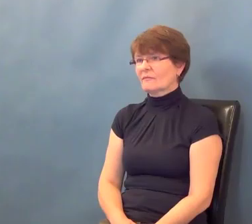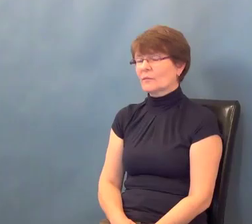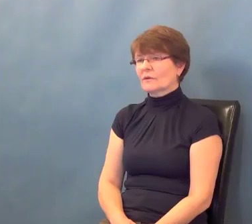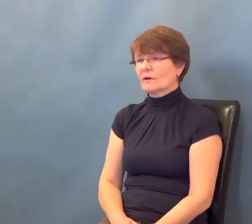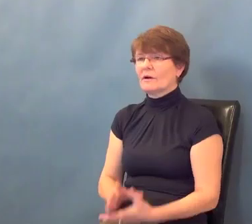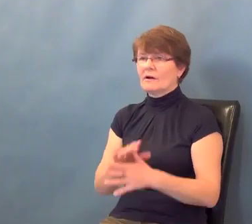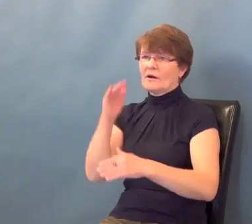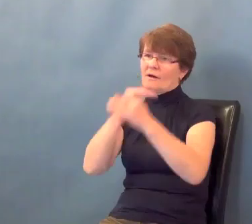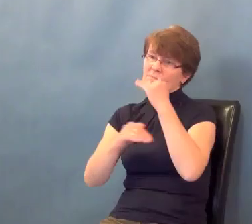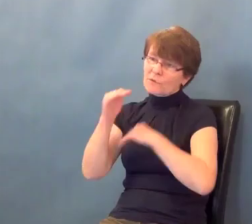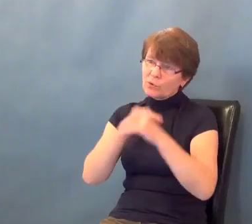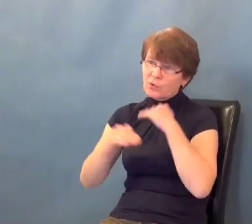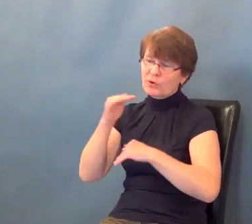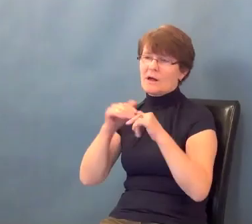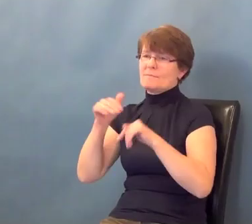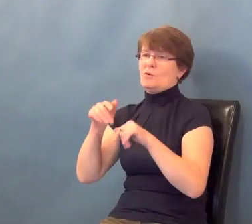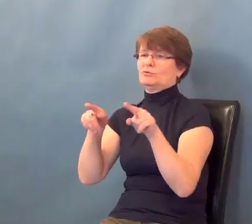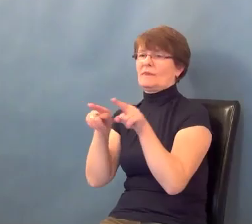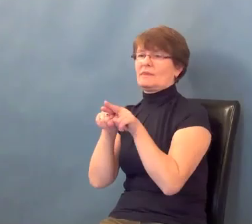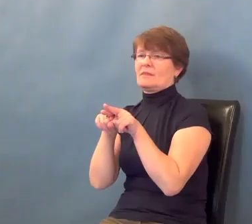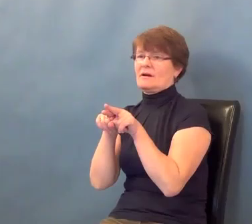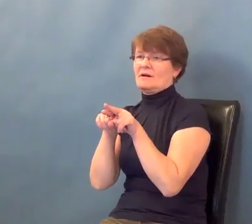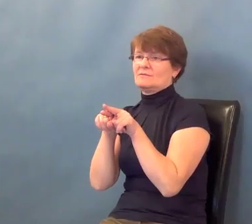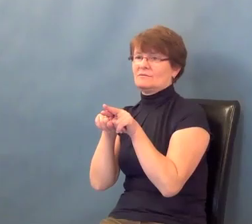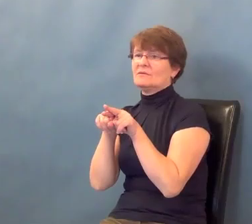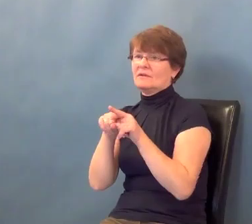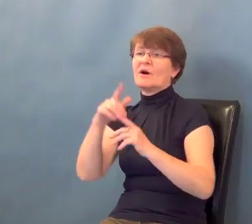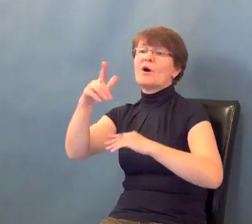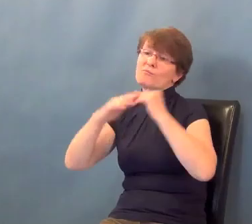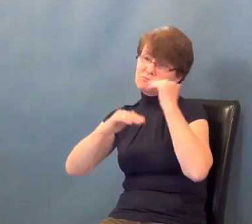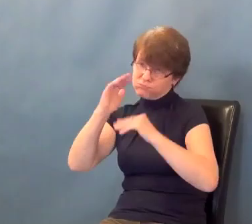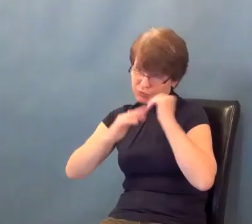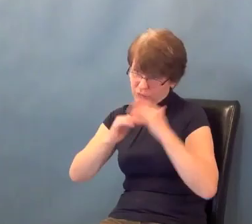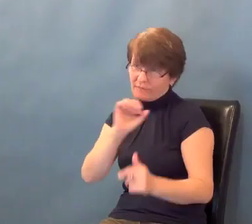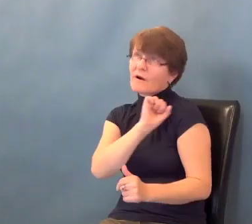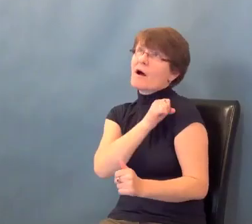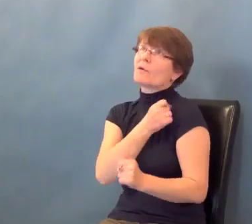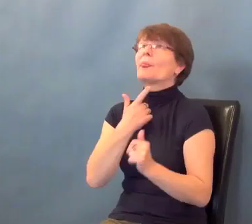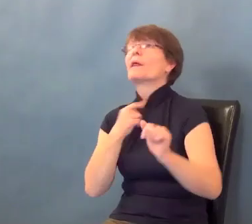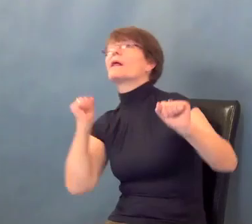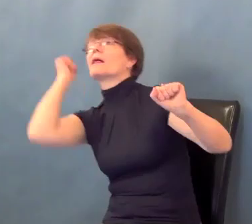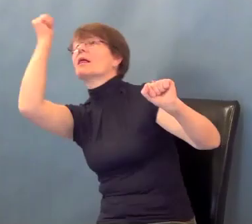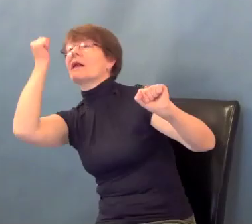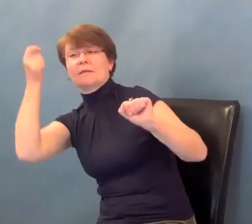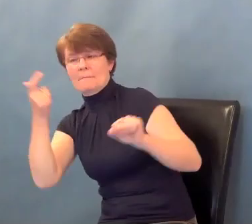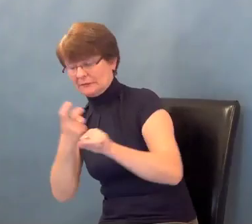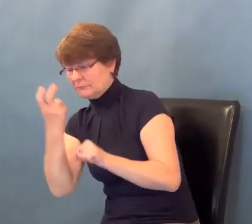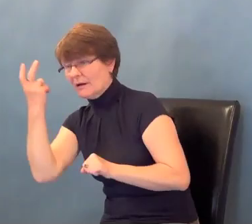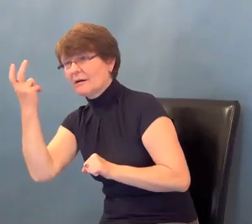W górach można, też na budowie chcąc umyć okno, można niebezpiecznie się wychylić i spaść.